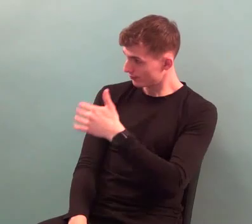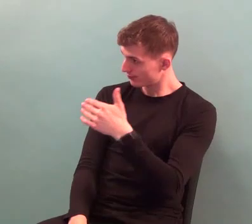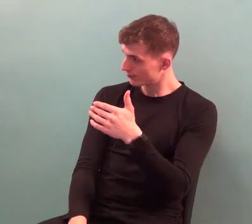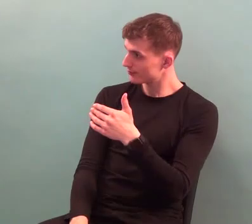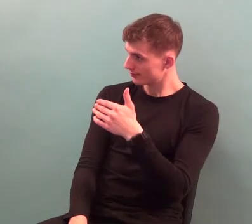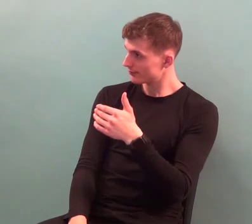Płynie woda.